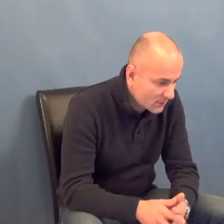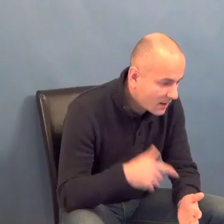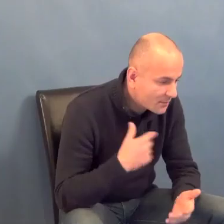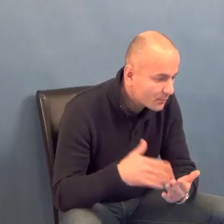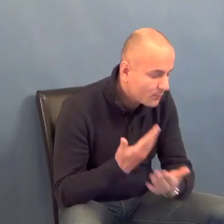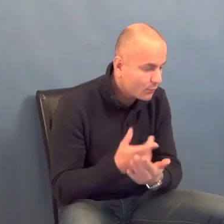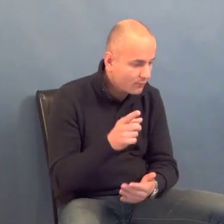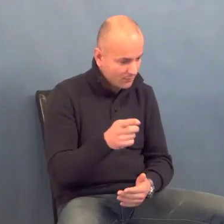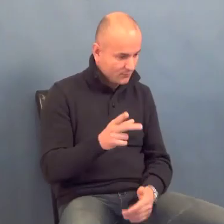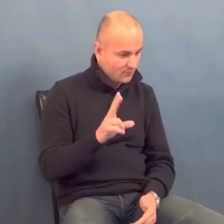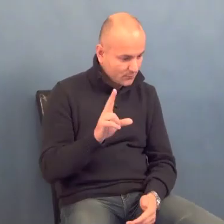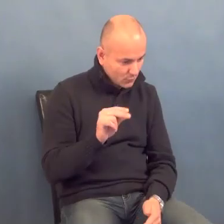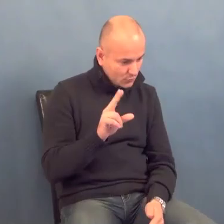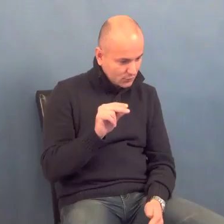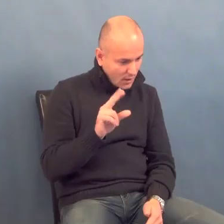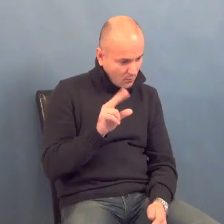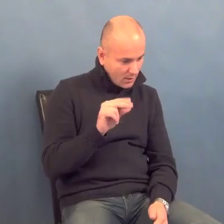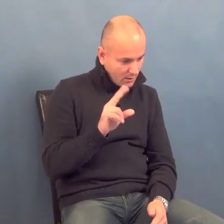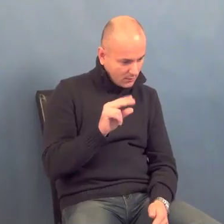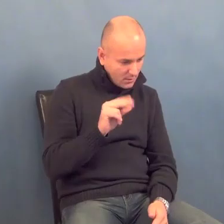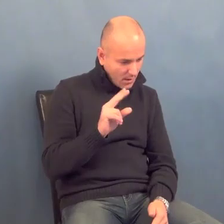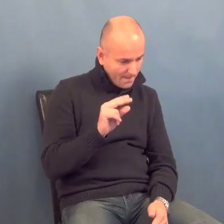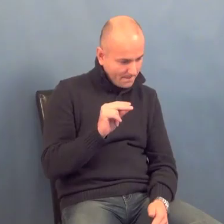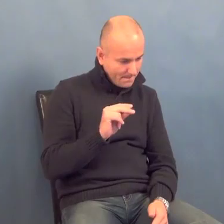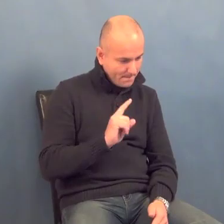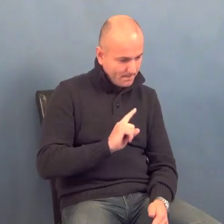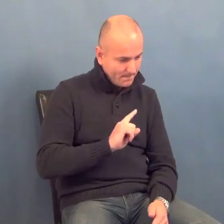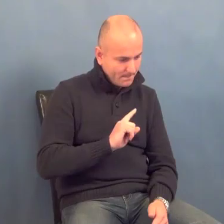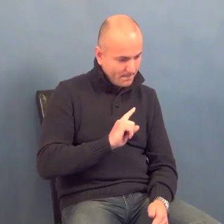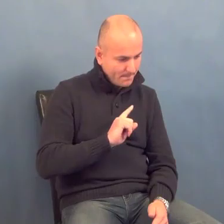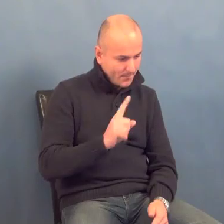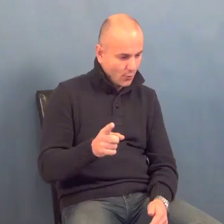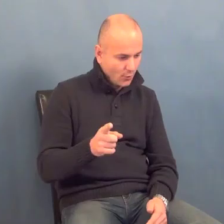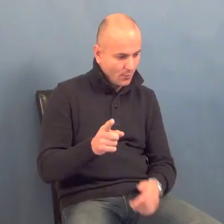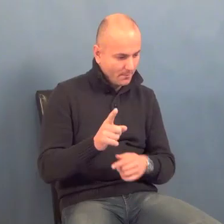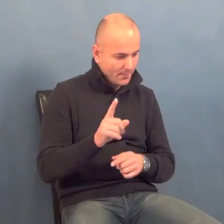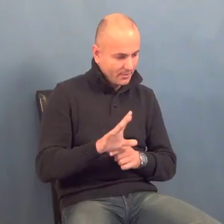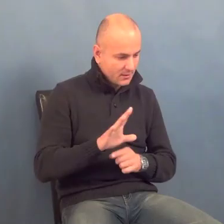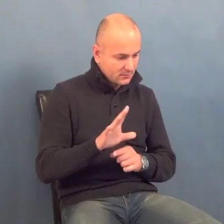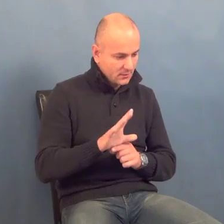Ja ci proponuję poniedziałek po piętnastej.